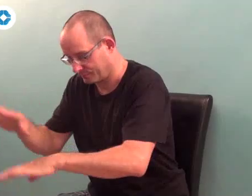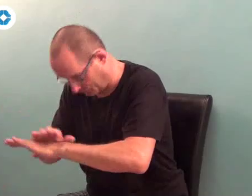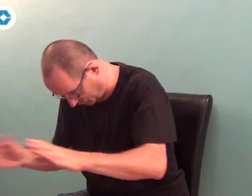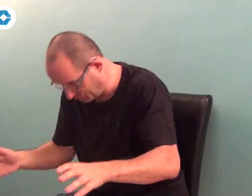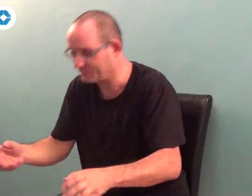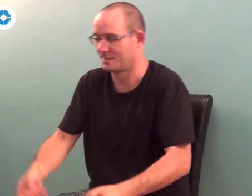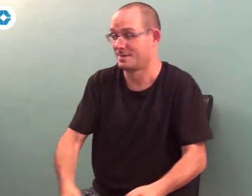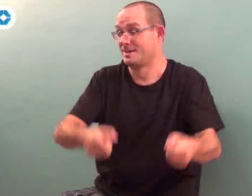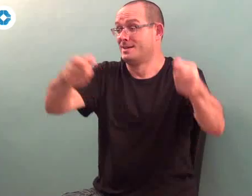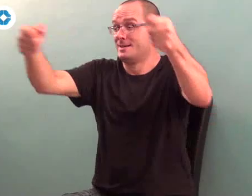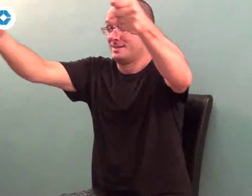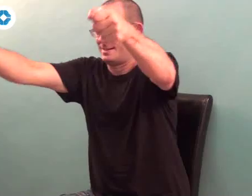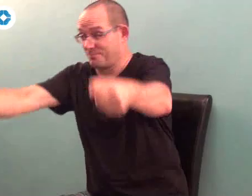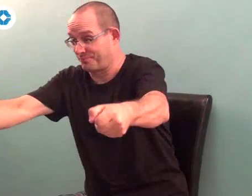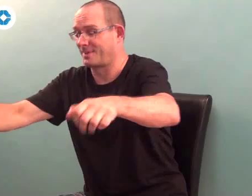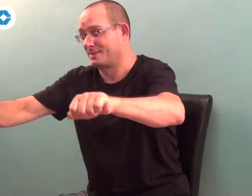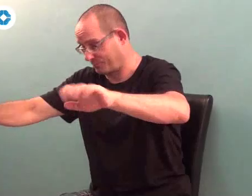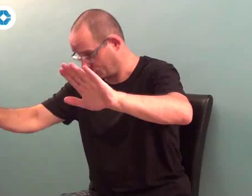Gdy skończyli, to postawili kosz na rowerze.